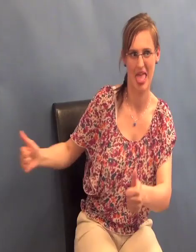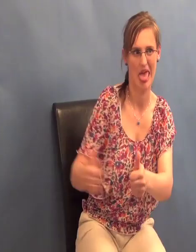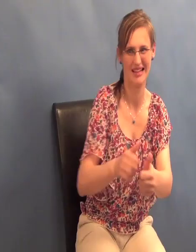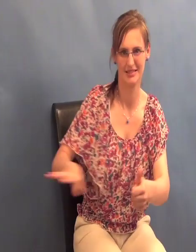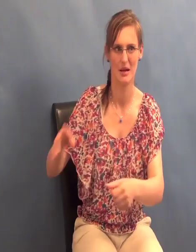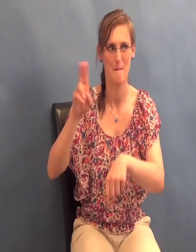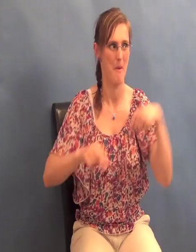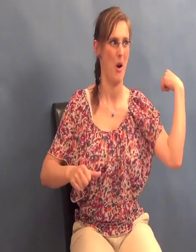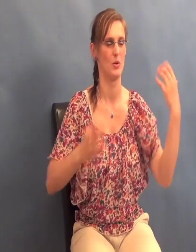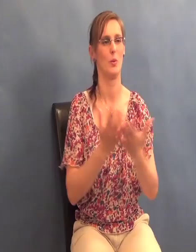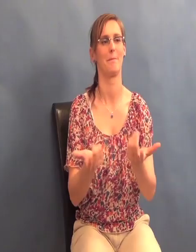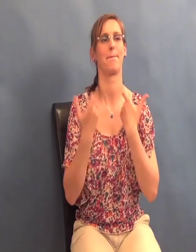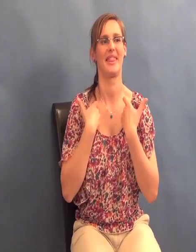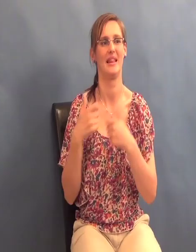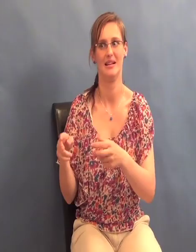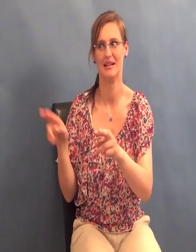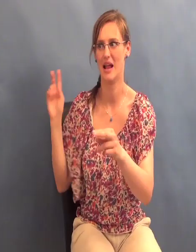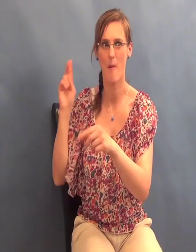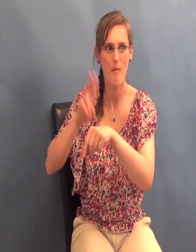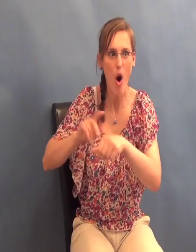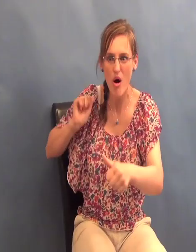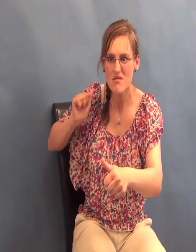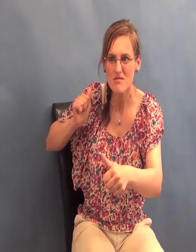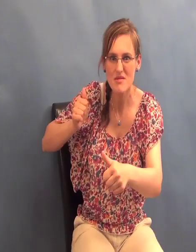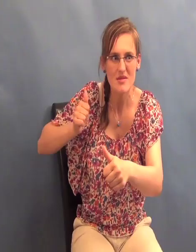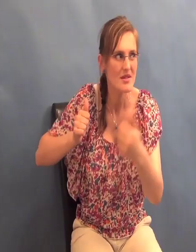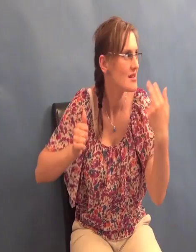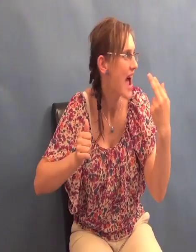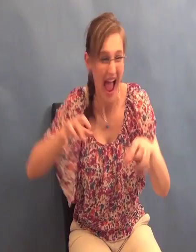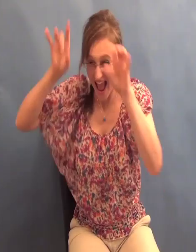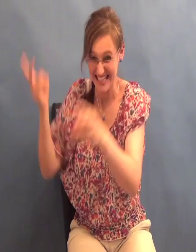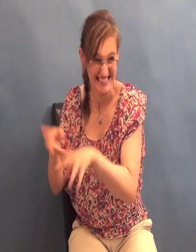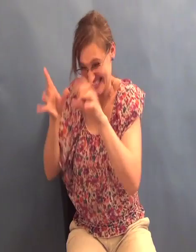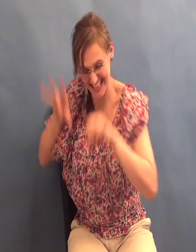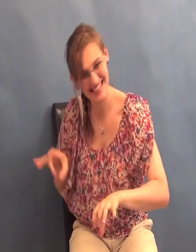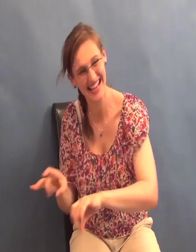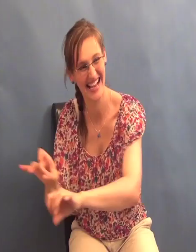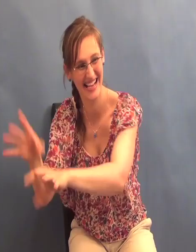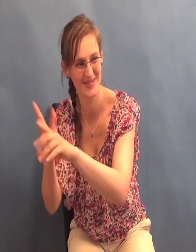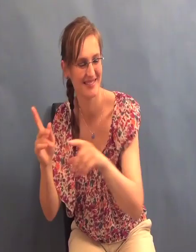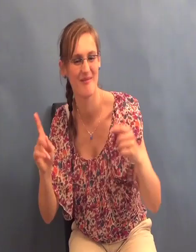Ten policjant z tyłu nakrywa ich i zaczyna się zbliżać, Chaplin to zauważa i natychmiast zaczynają uciekać, a policjant biegnie za nimi.